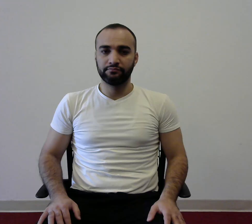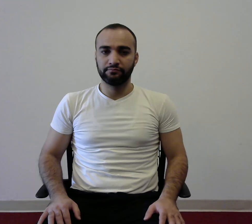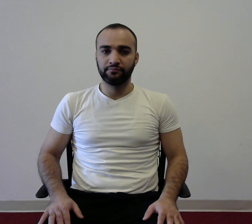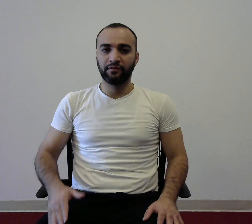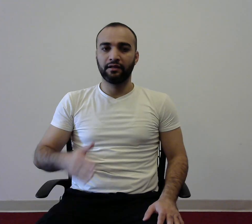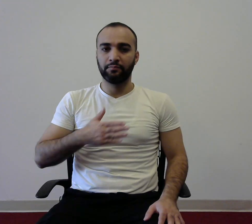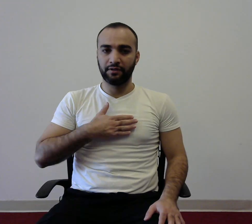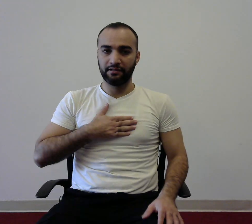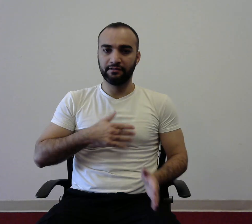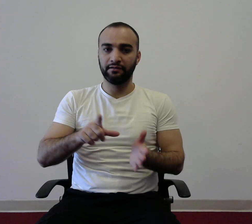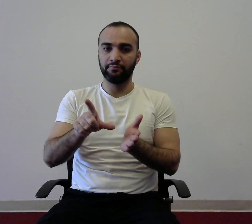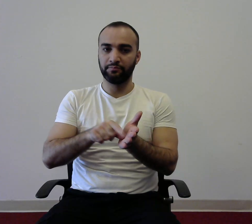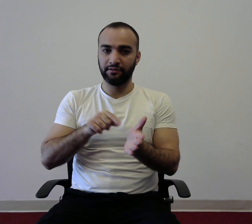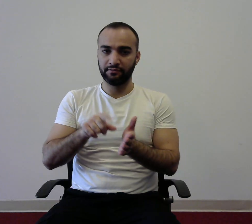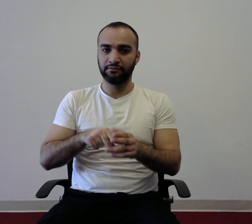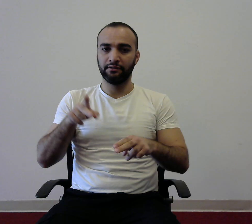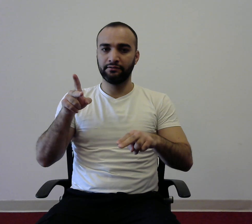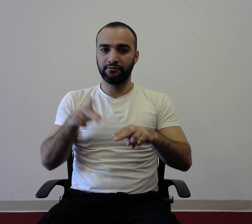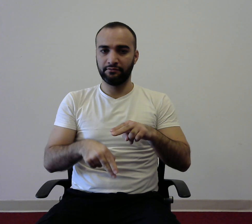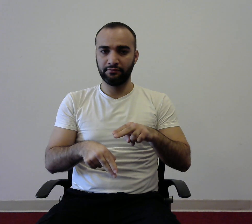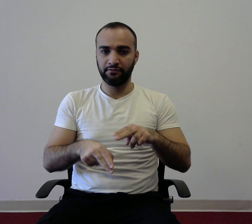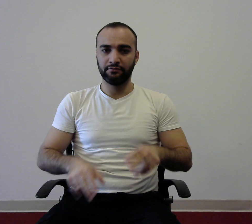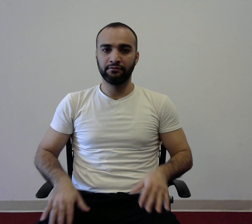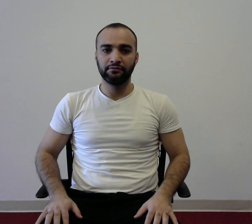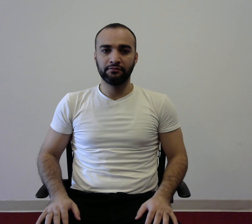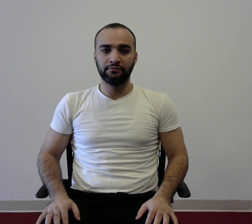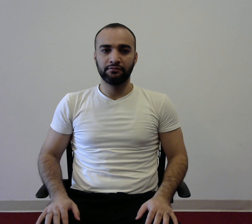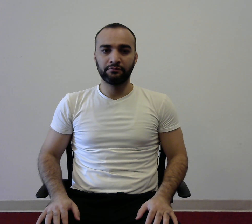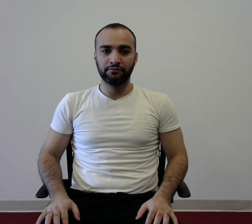Mənim pensiyamı kəsiblər